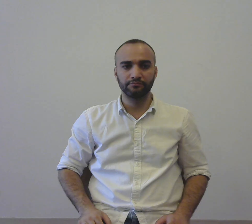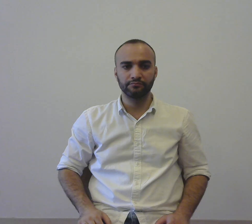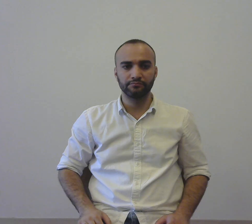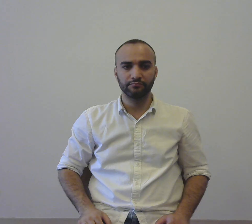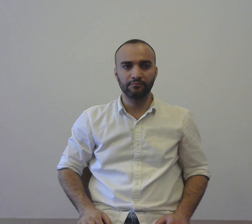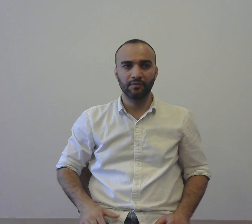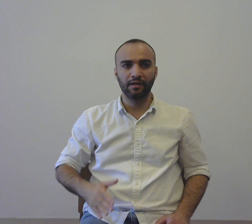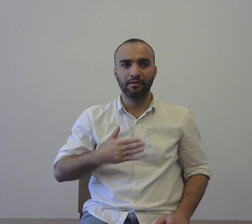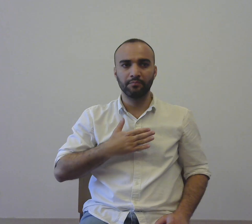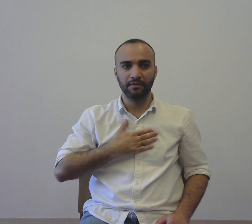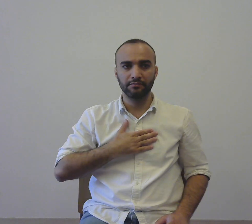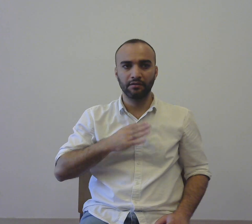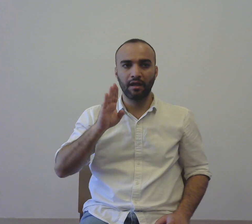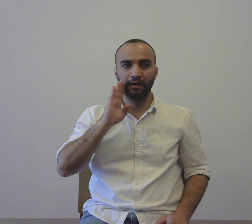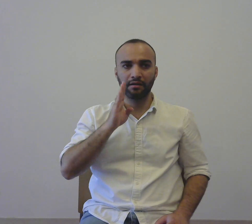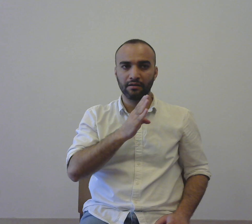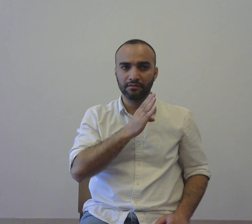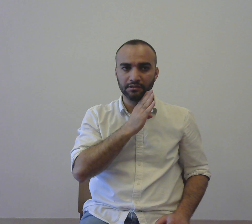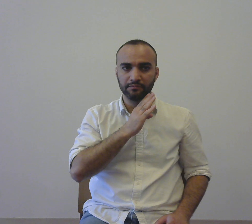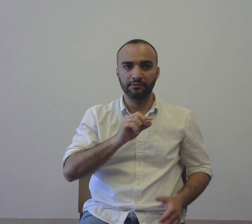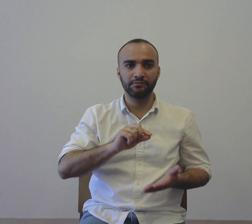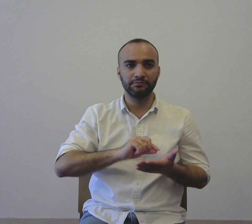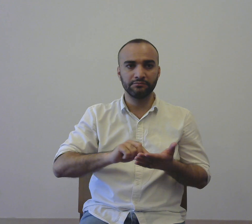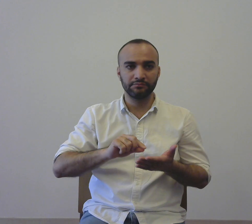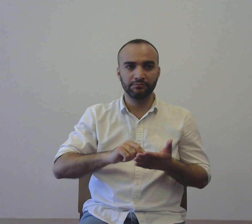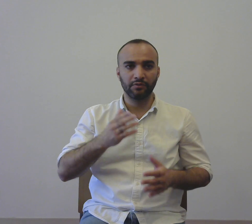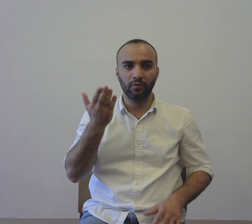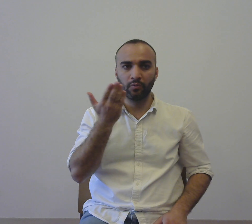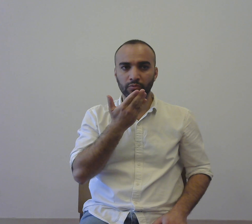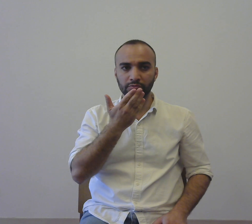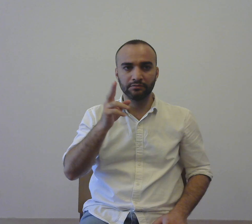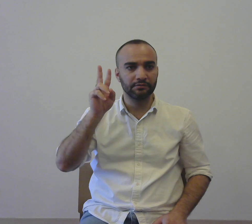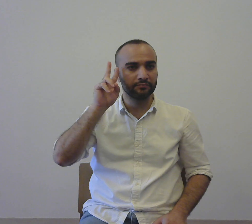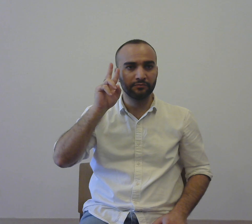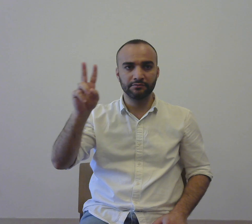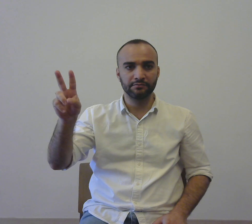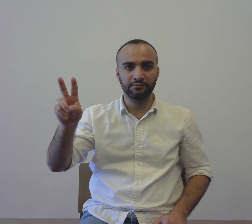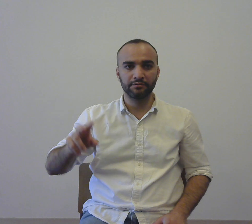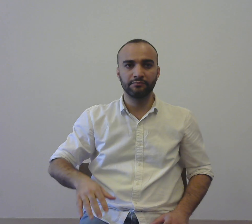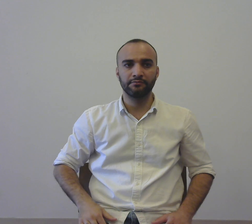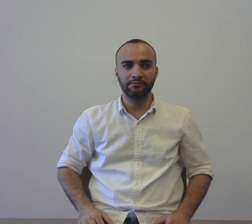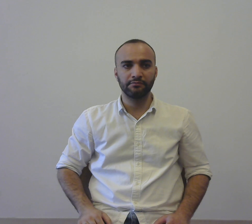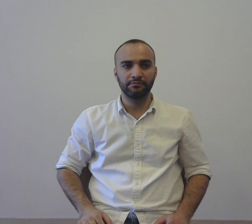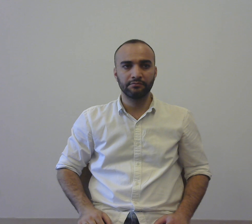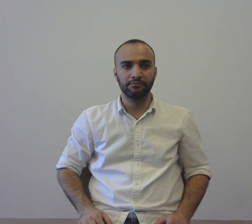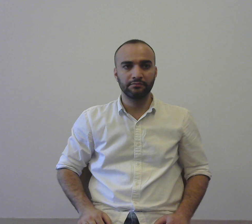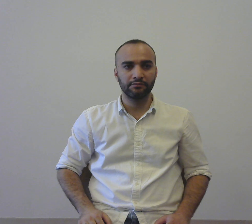Mənim anam yazıb-oxuya bilmir